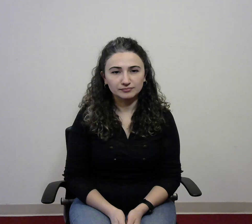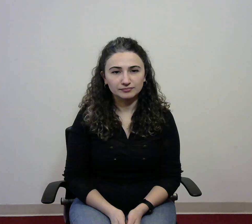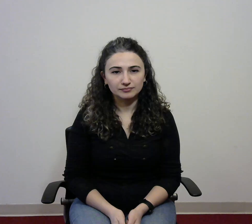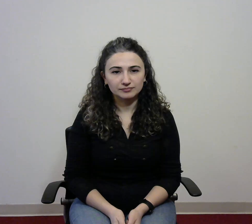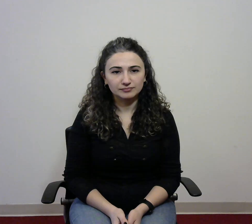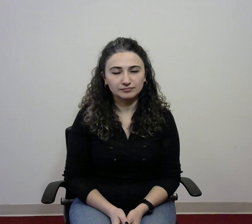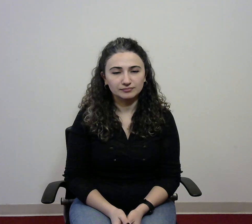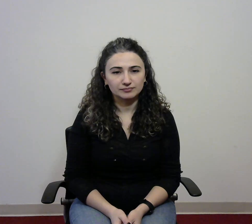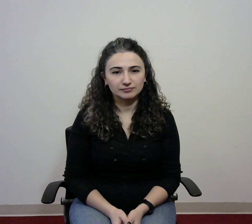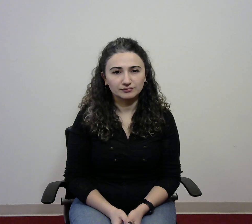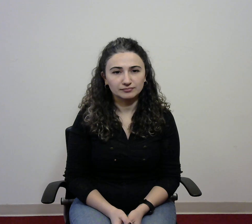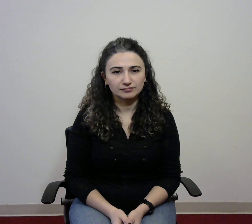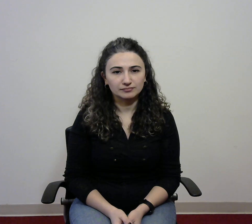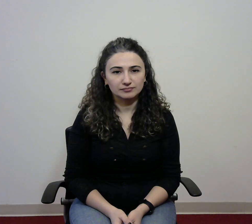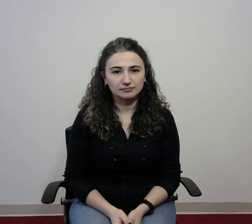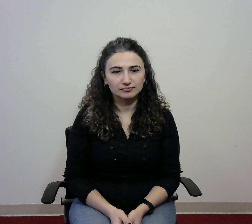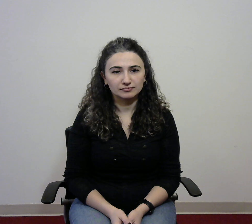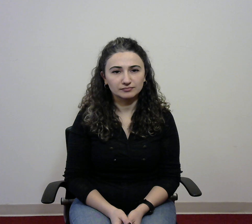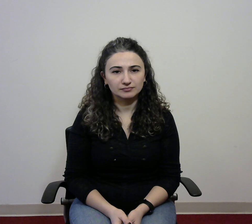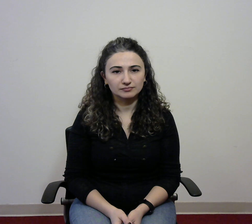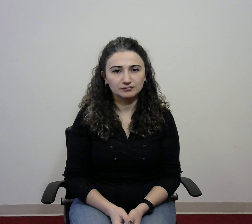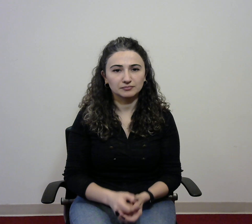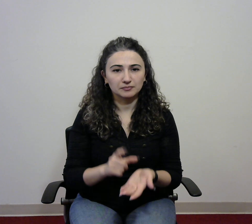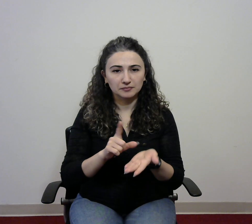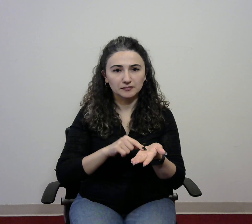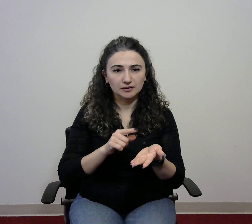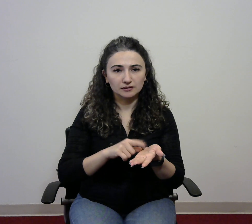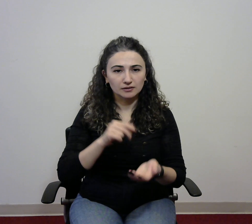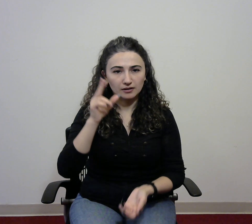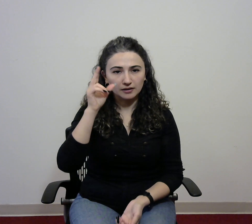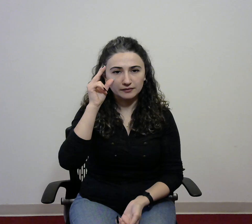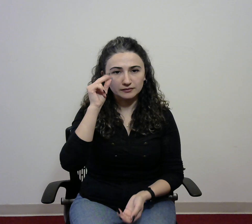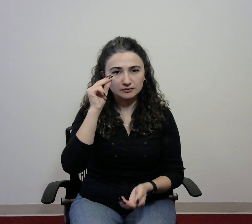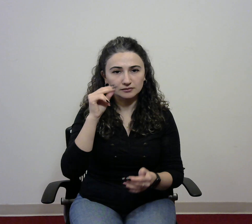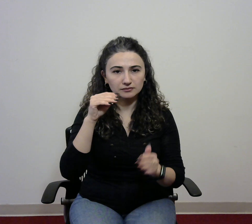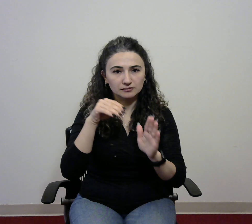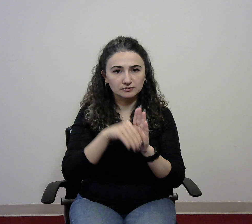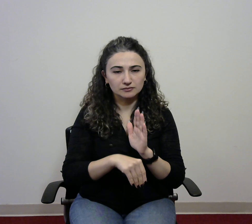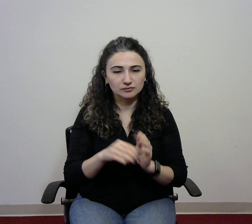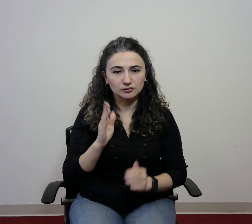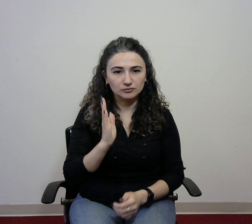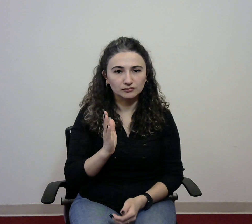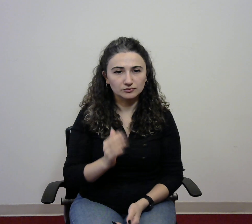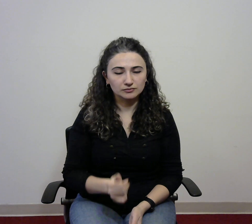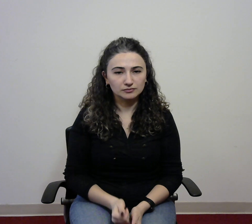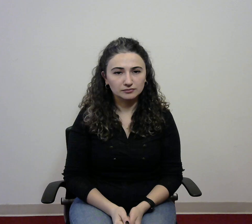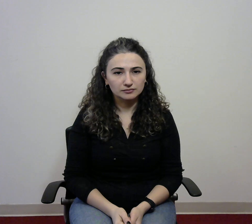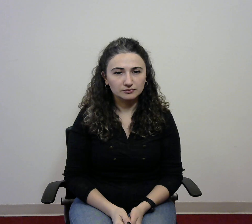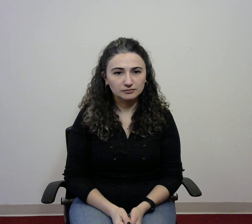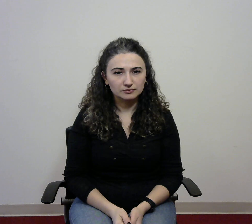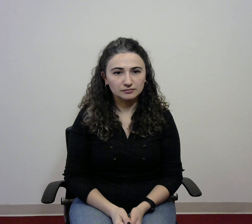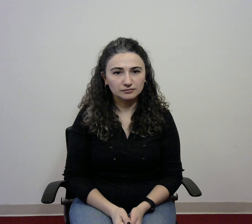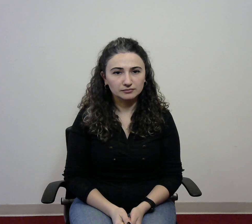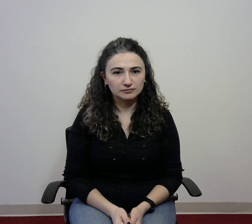Pensiyaya nə vaxt çıxacam?